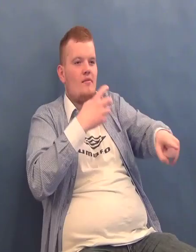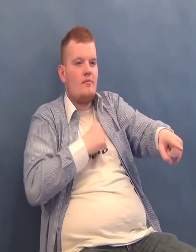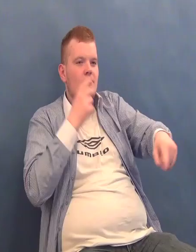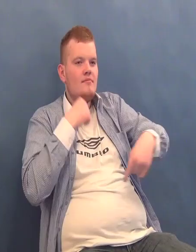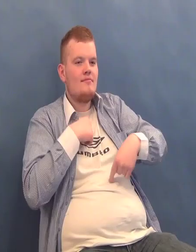Nic nie poczułem.